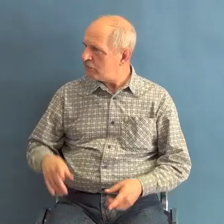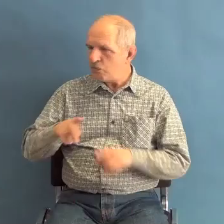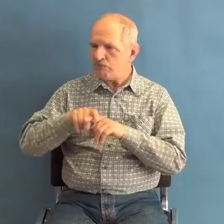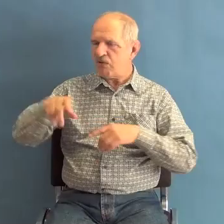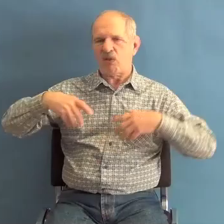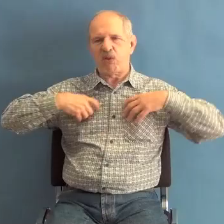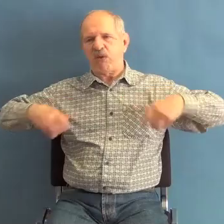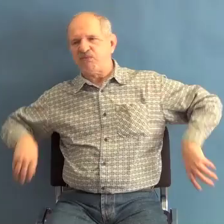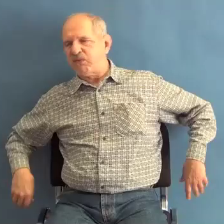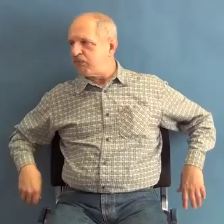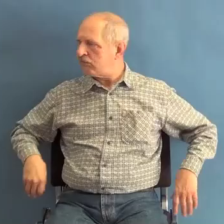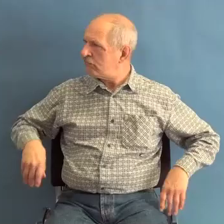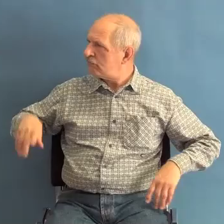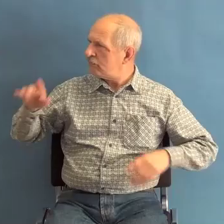Tak samo nie można chodzić w strojach.